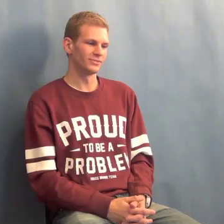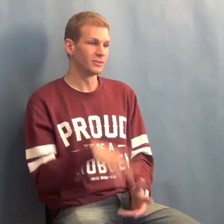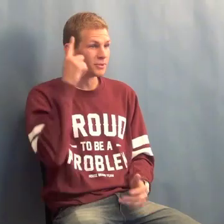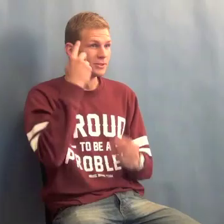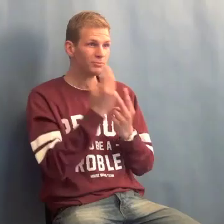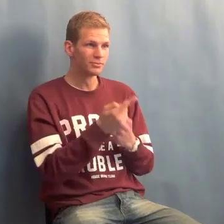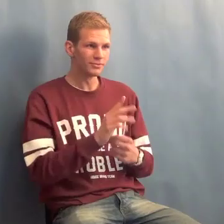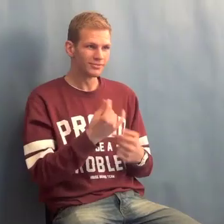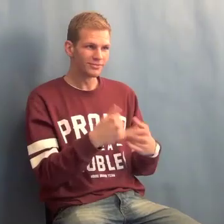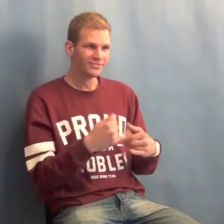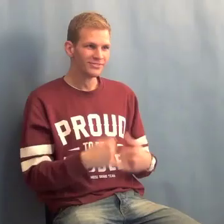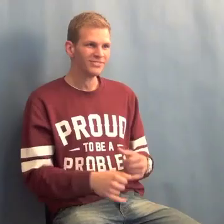Myślimy tak samo, nie inaczej.